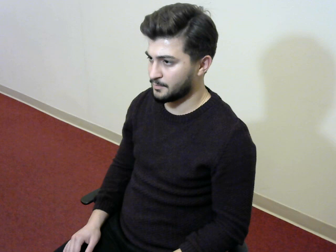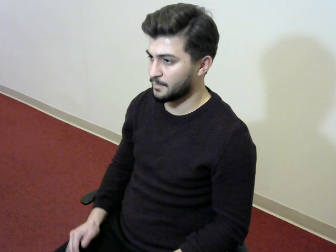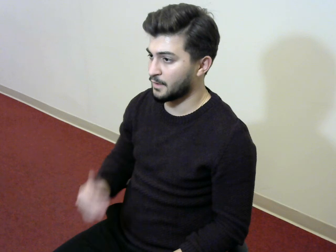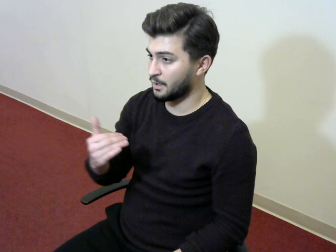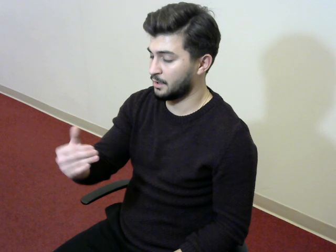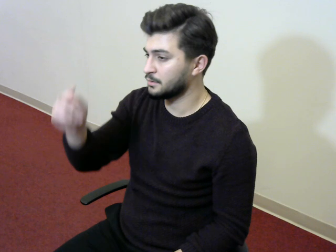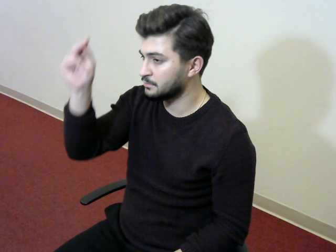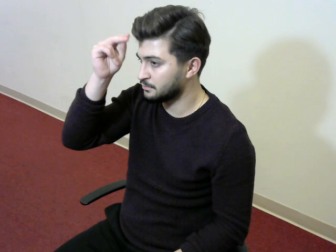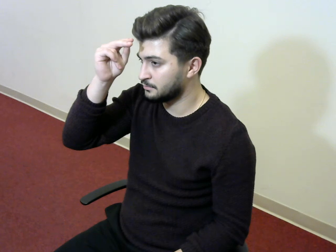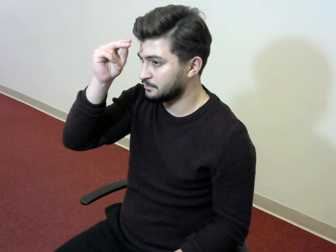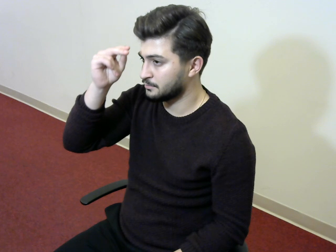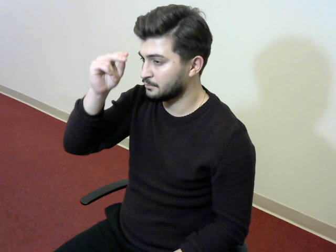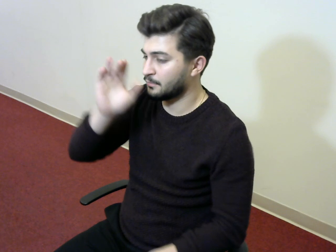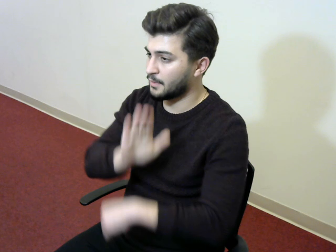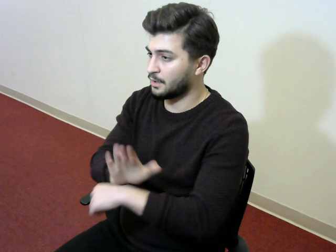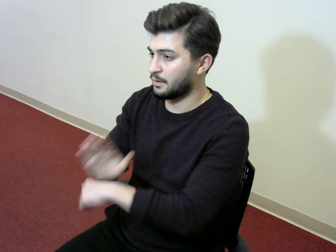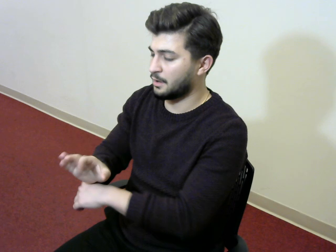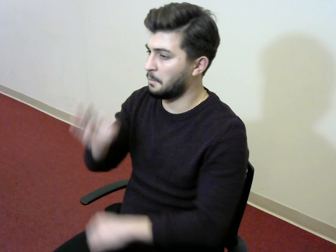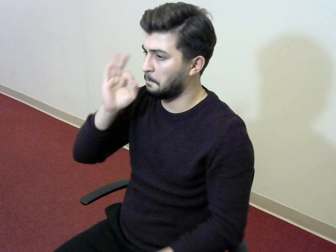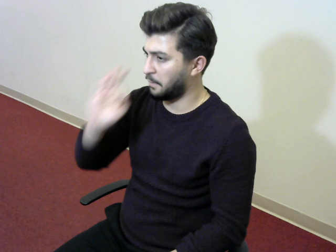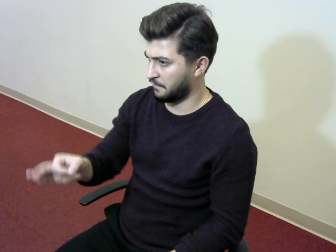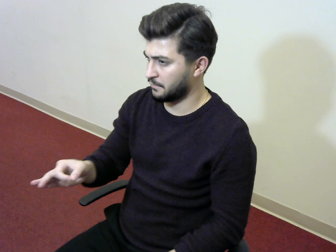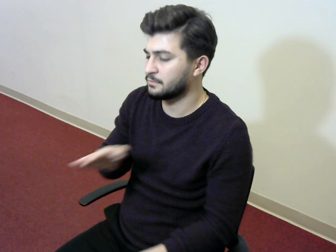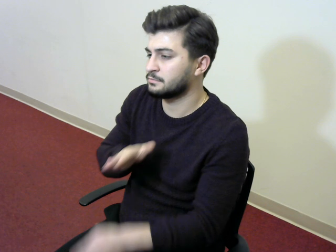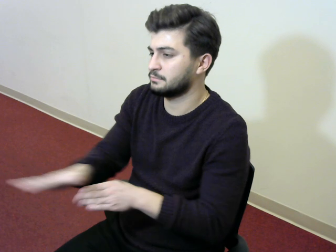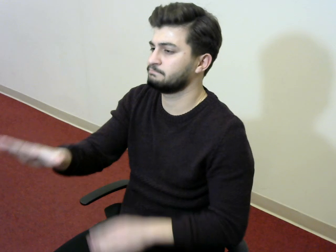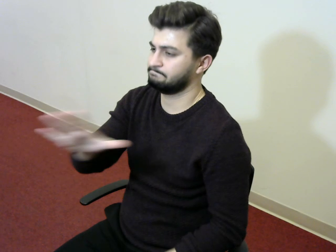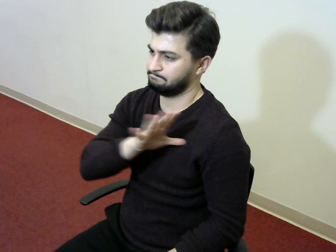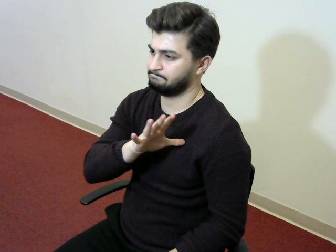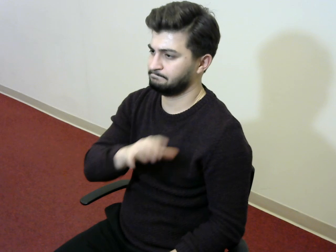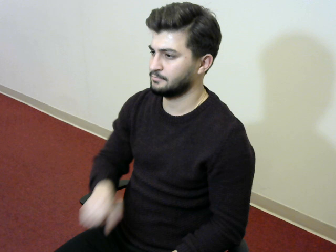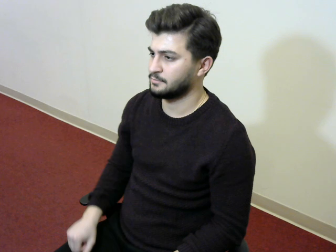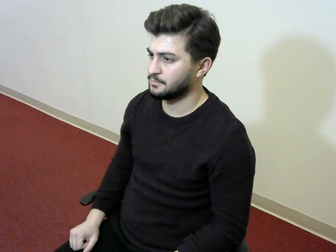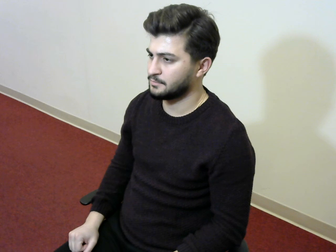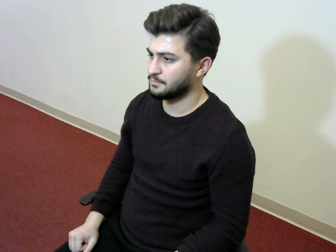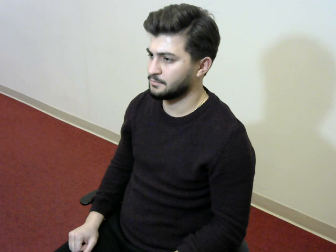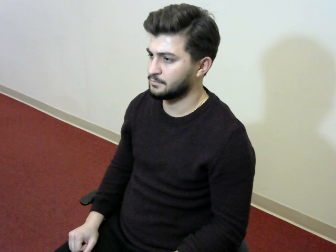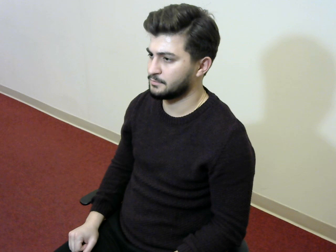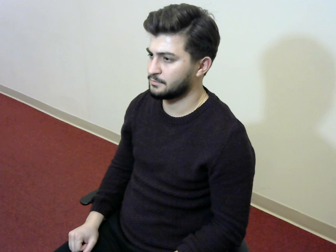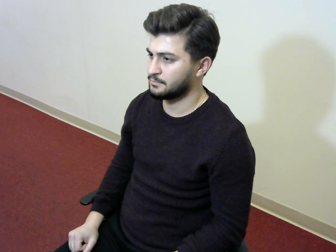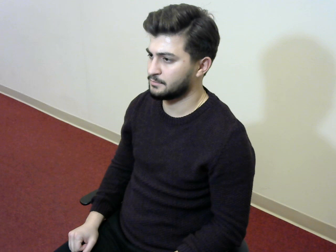Sənin şagirdin tapşırıqları düzgün yerinə yetirib